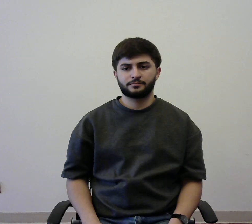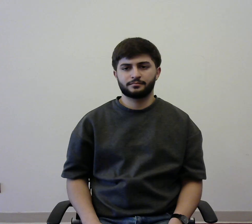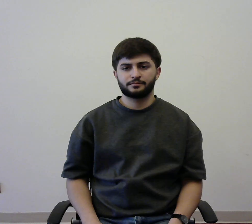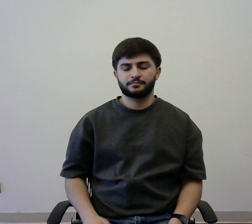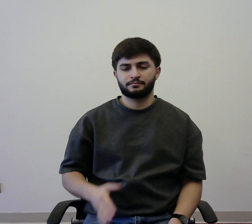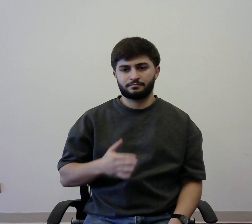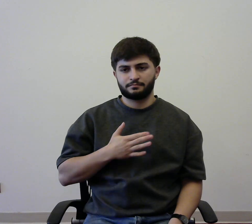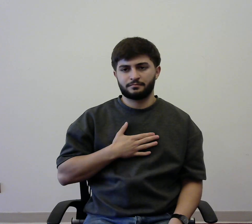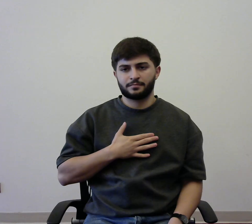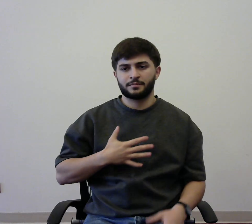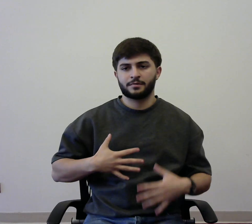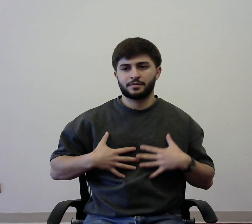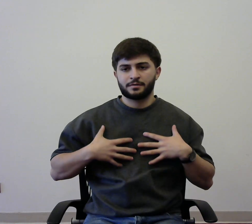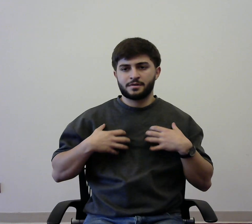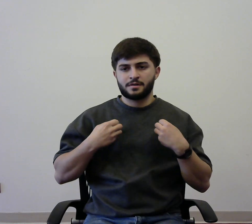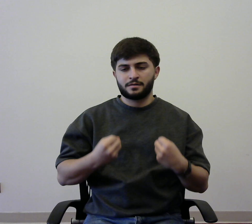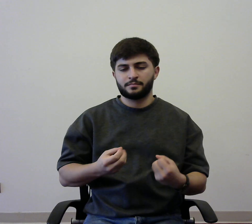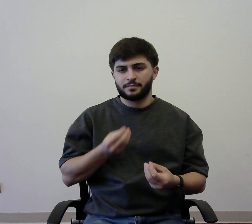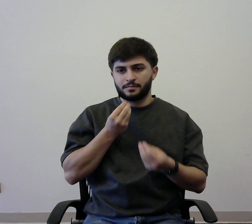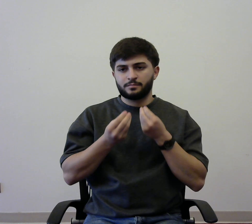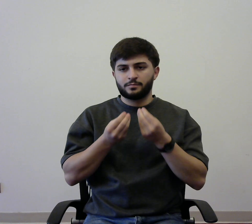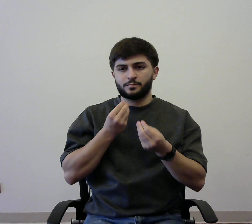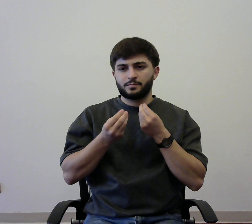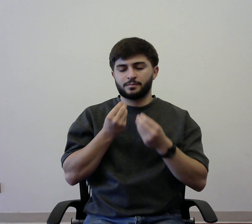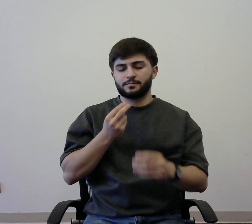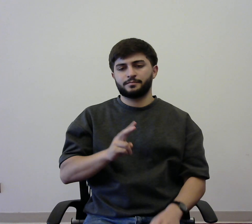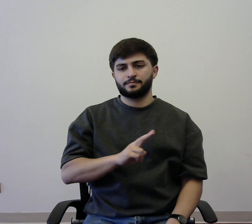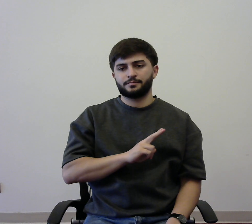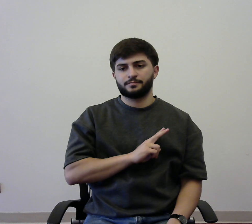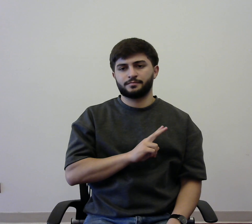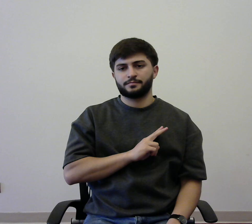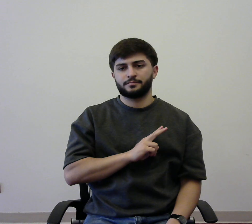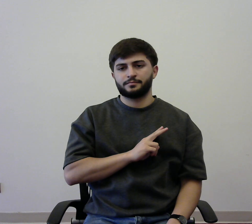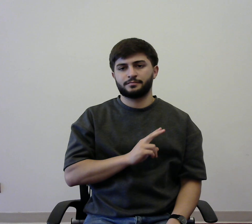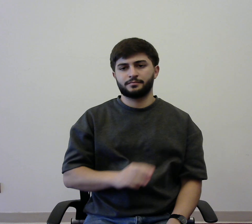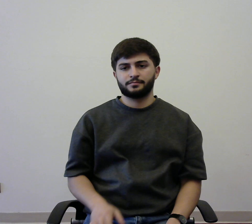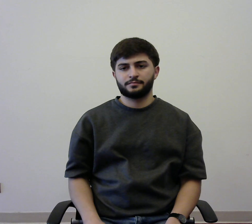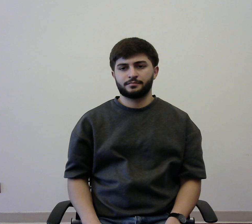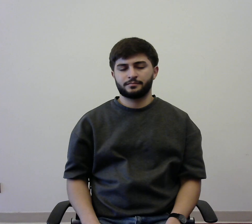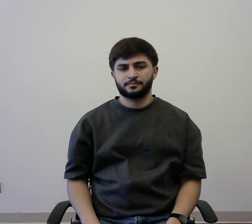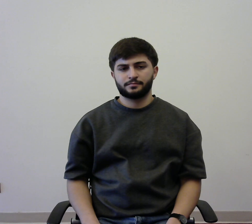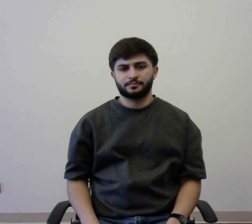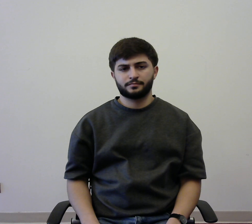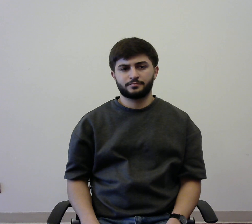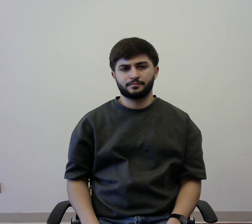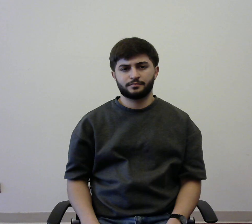Mən sağlam qidalanmağı sevirəm